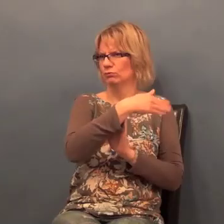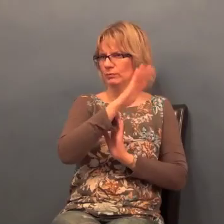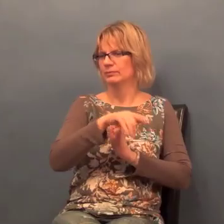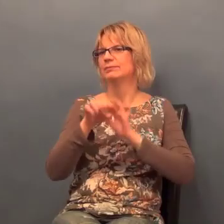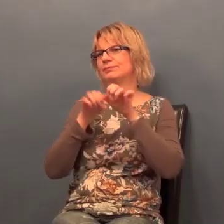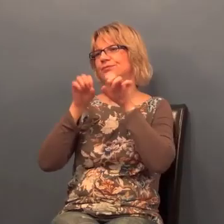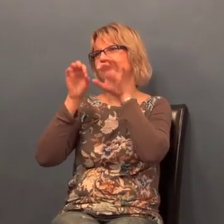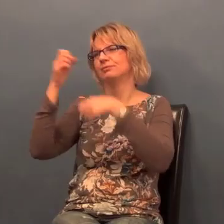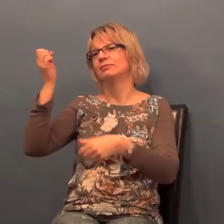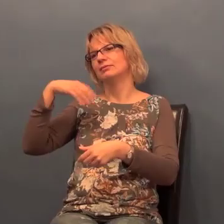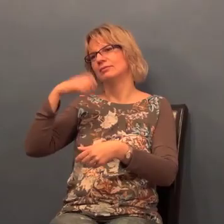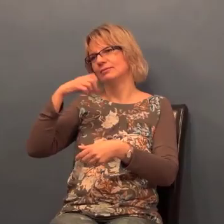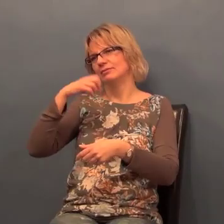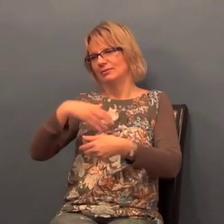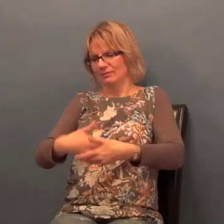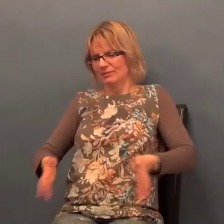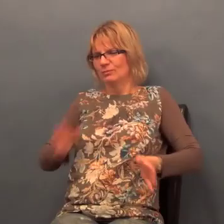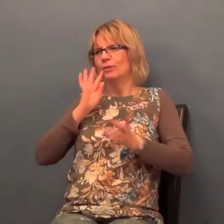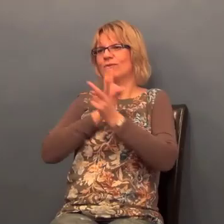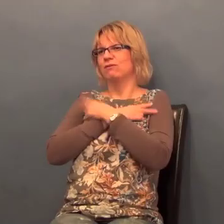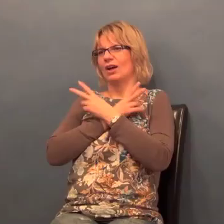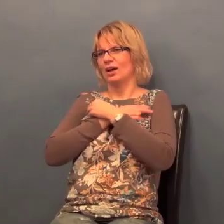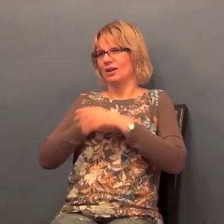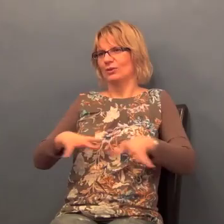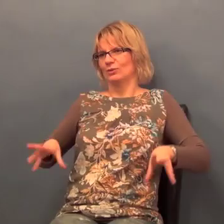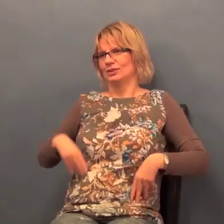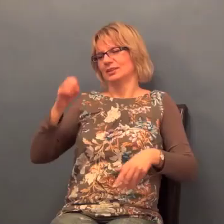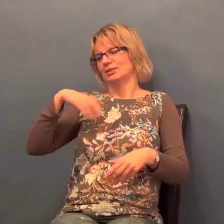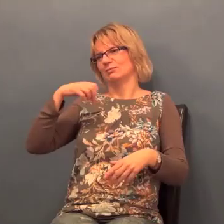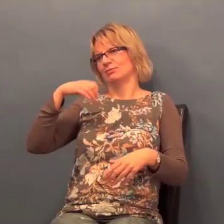Pan na drabinie zbiera gruszki do fartucha z kieszenią.